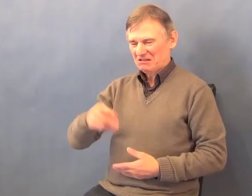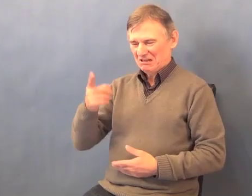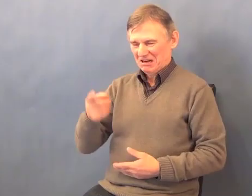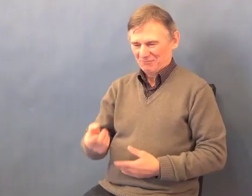A to dopiero dziwne.